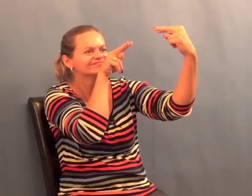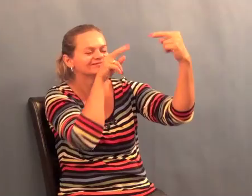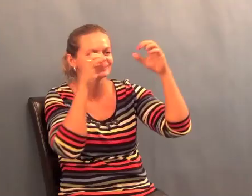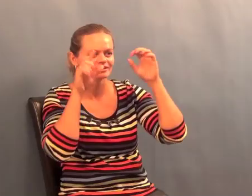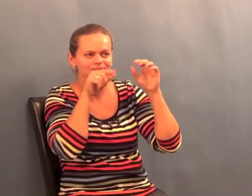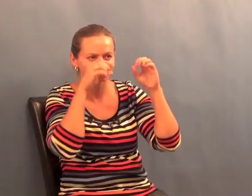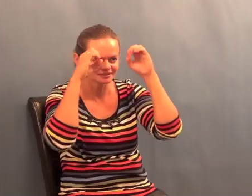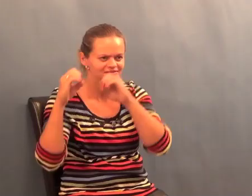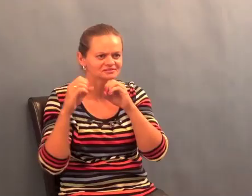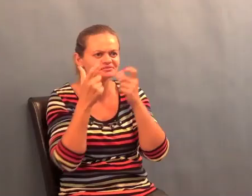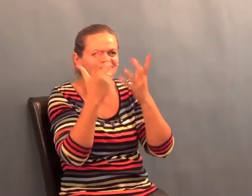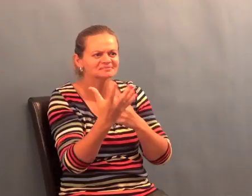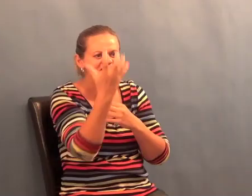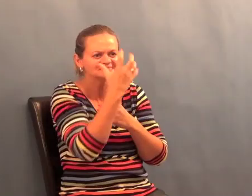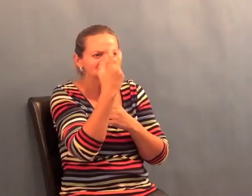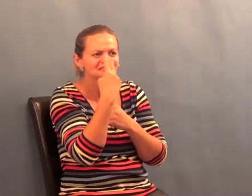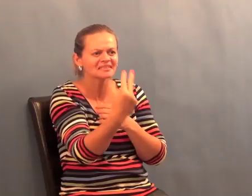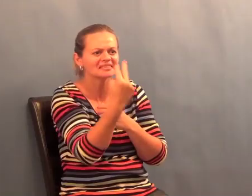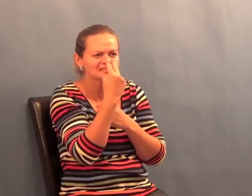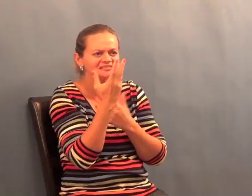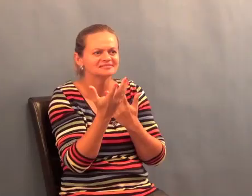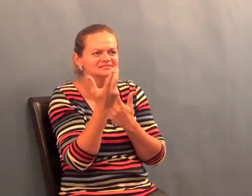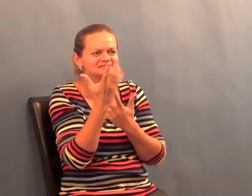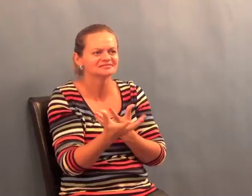Ptak odłożył lornetkę, zastanawiając się, o co chodzi. Dlaczego kot go obserwuje.